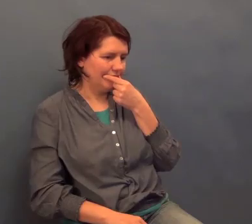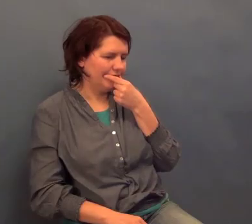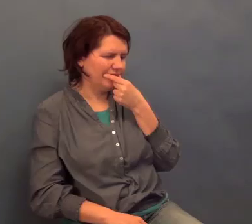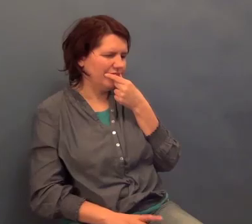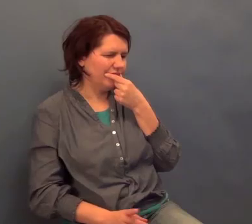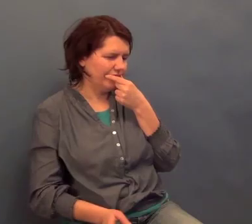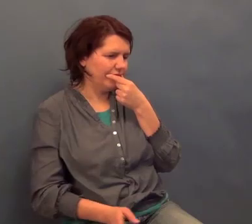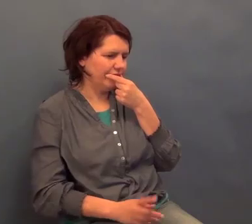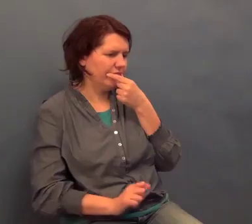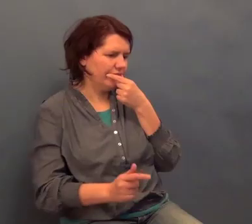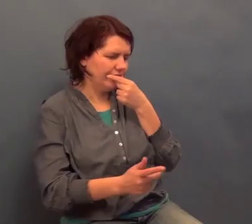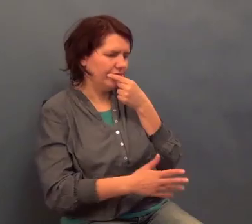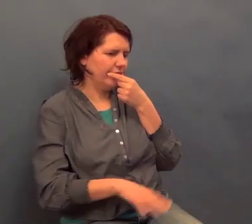Jeszcze kilka...